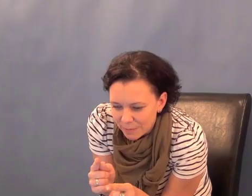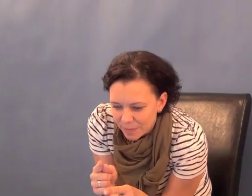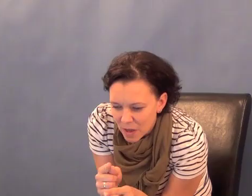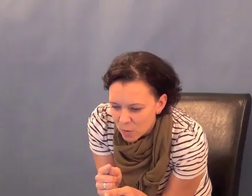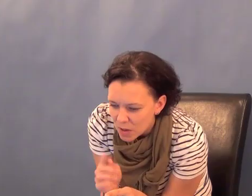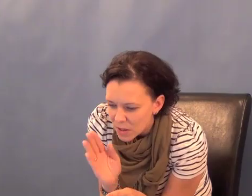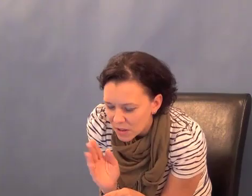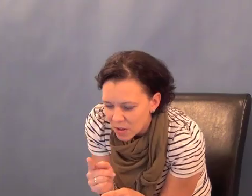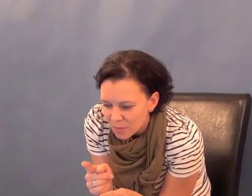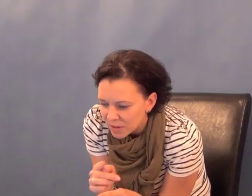Potem... Nie..